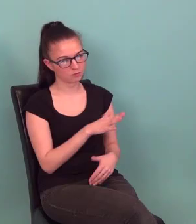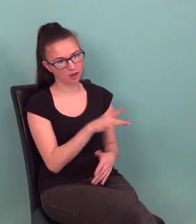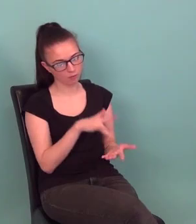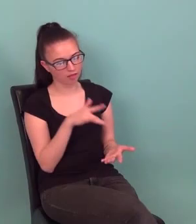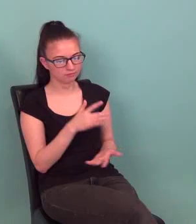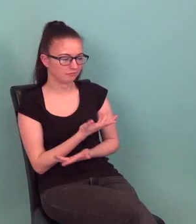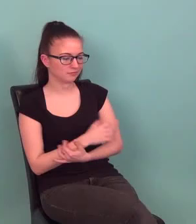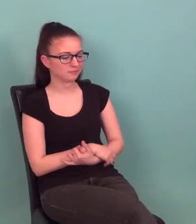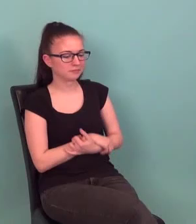Może koń jest wrażliwy.